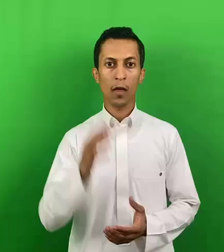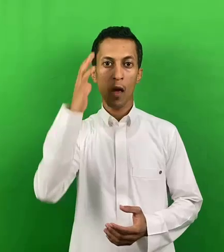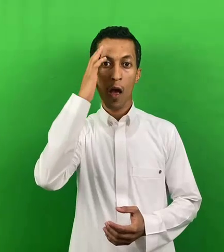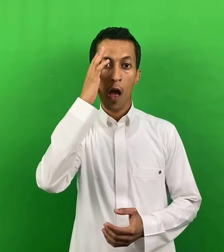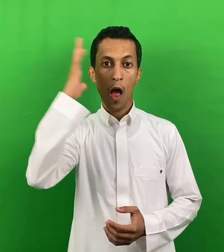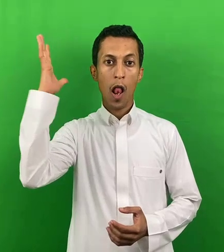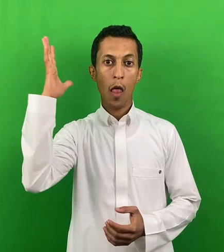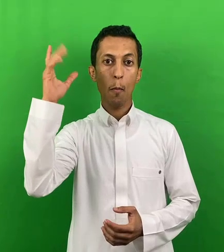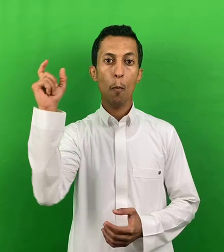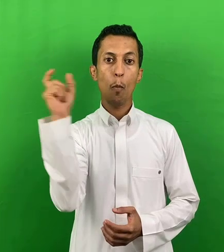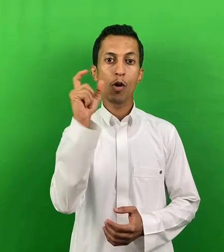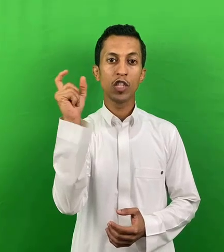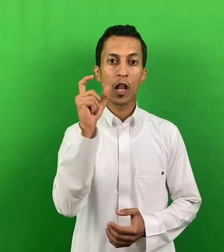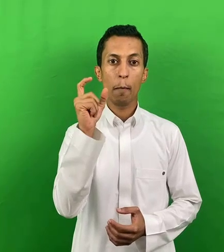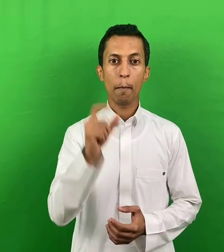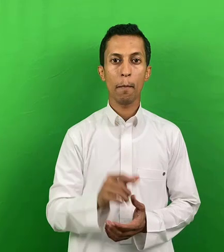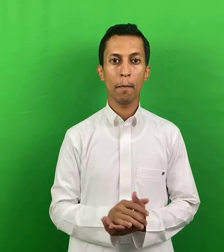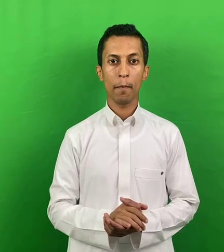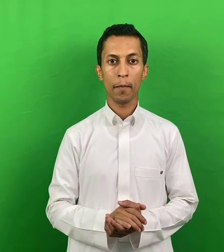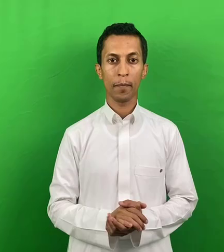مسلم